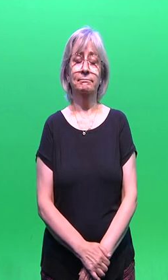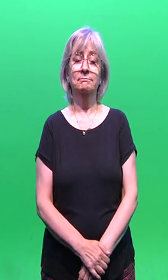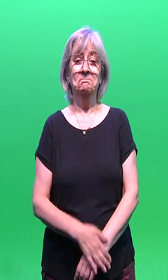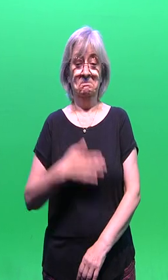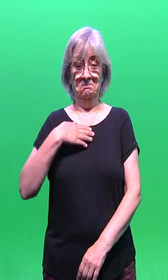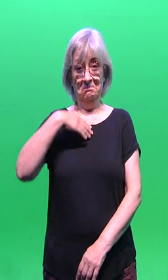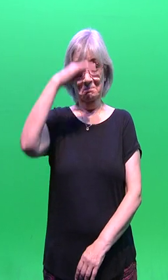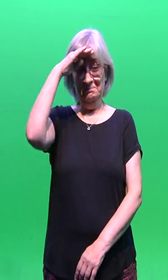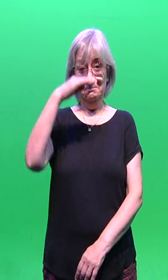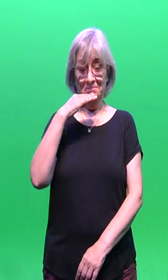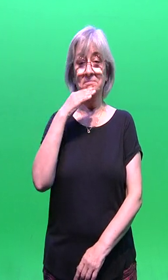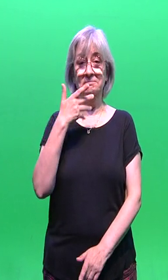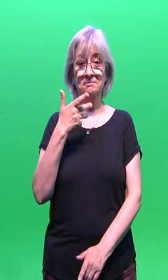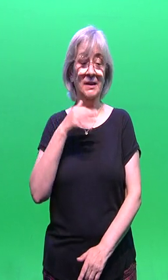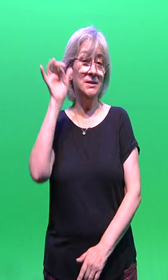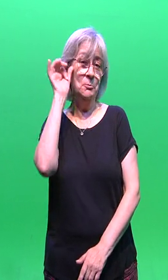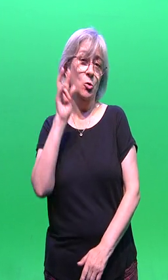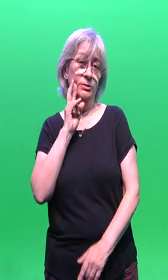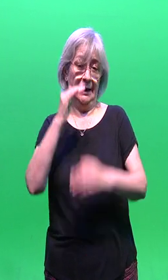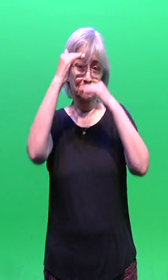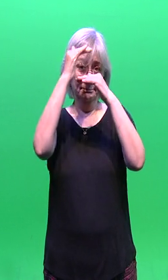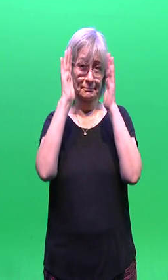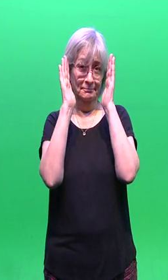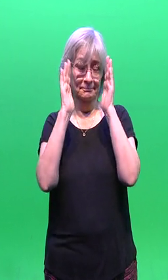El meu pare té síndrome d'Usher, té el camp de visió reduït.